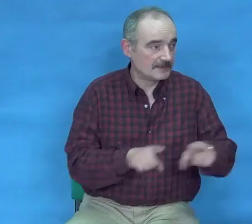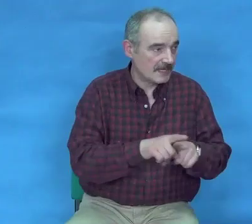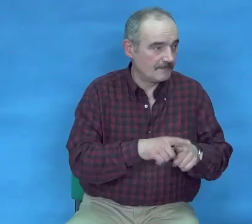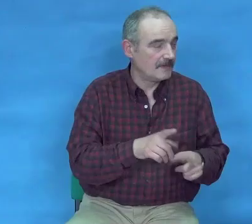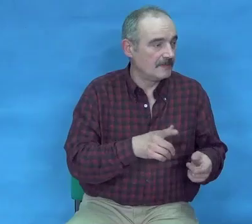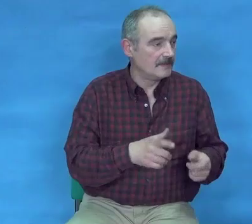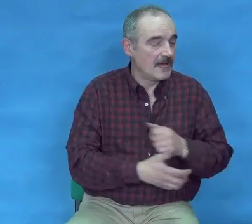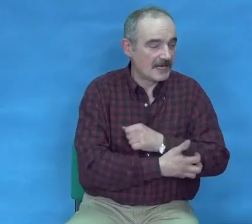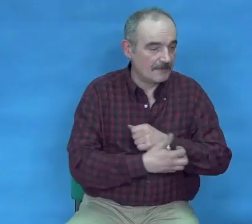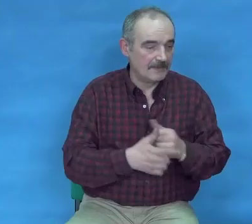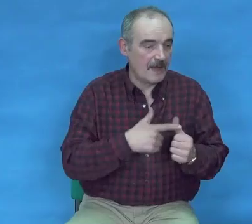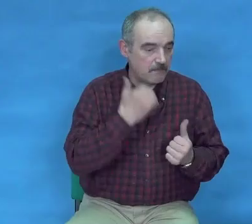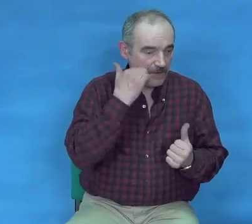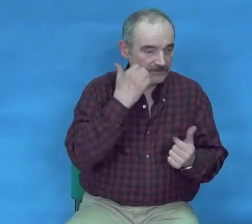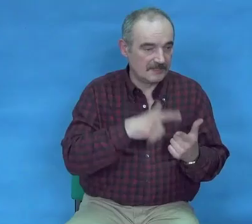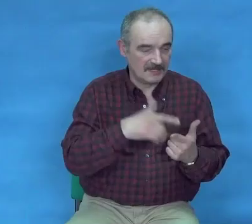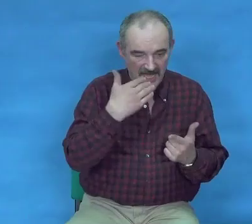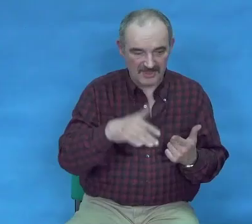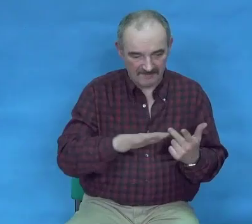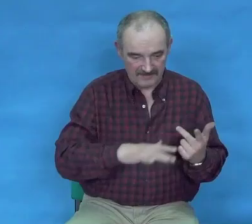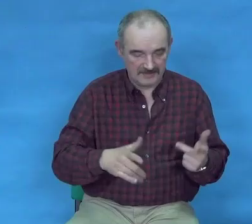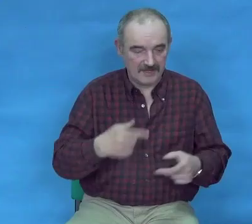Tak samo w Gliwicach, w Bytomiu, w Katowicach.